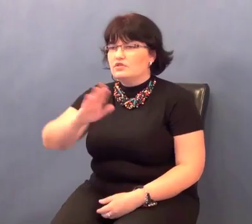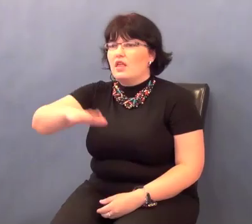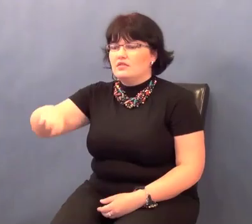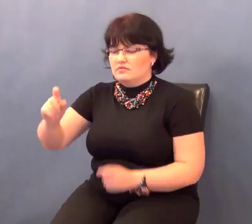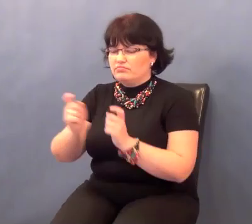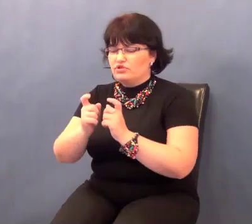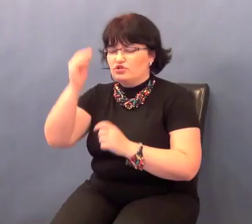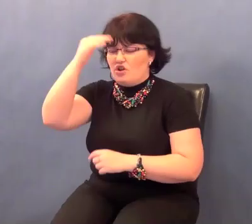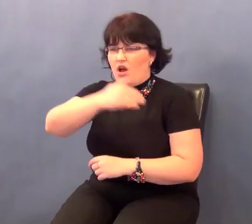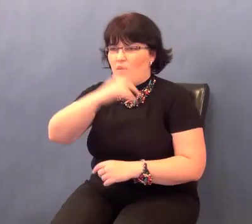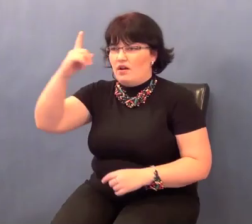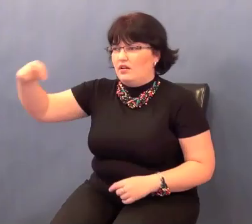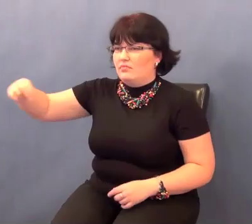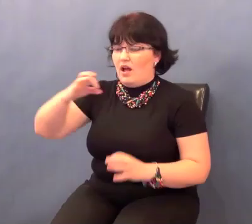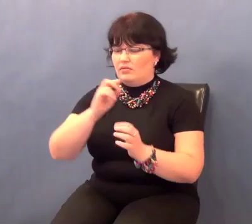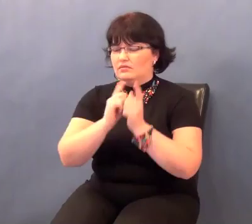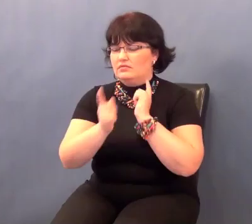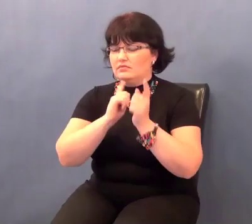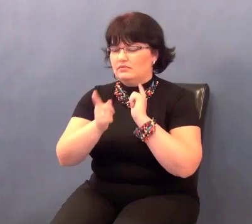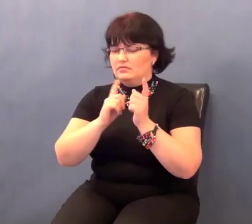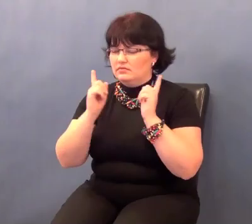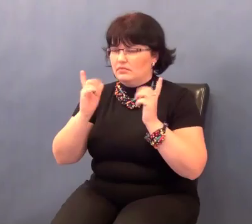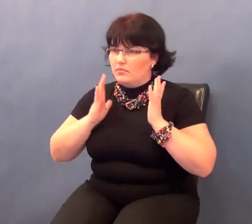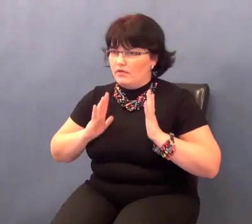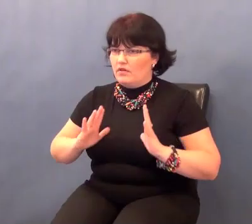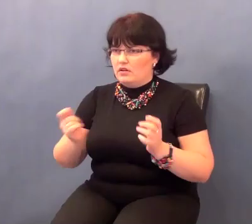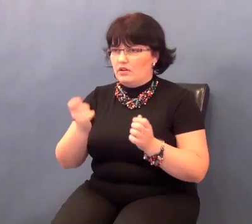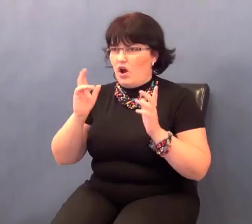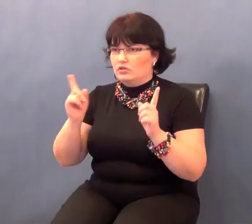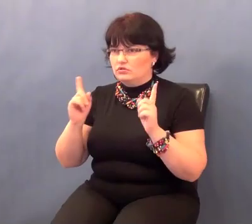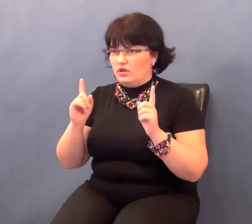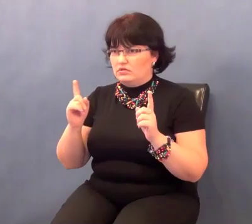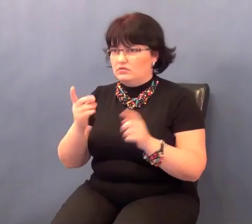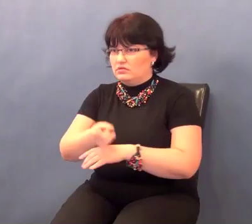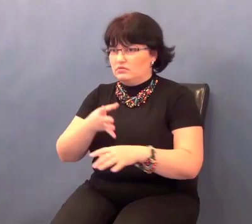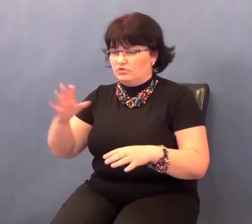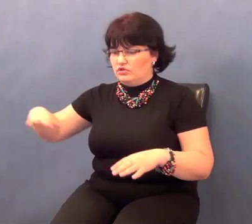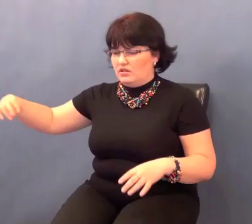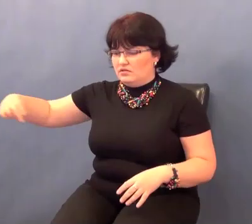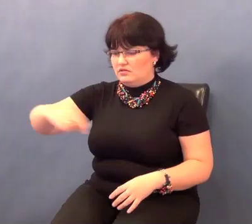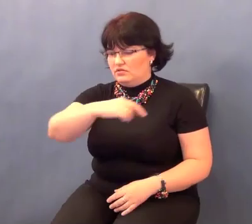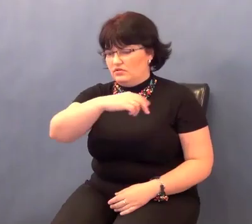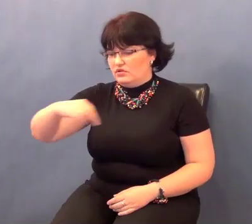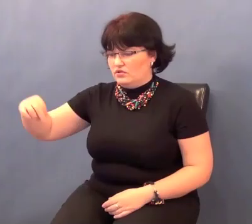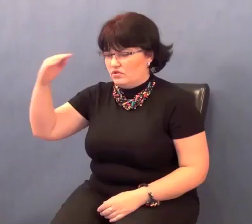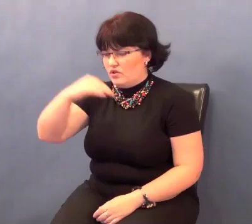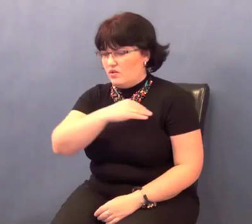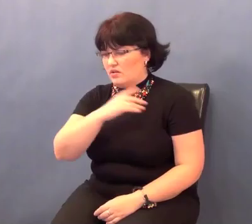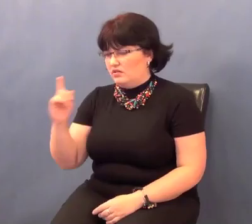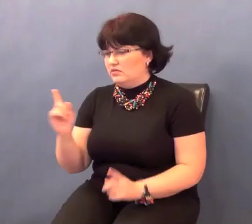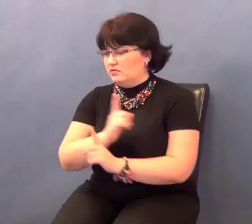Dzieci blisko szkoły przechodzą przez ulicę, więc lepiej by było, gdyby kierowcy samochodów nie jechali szybko, ale uważnie.